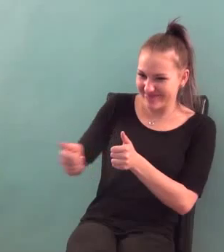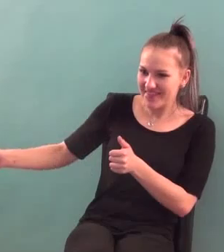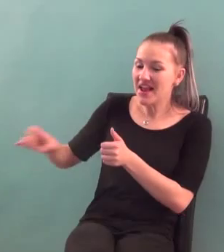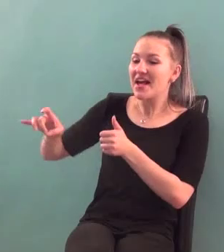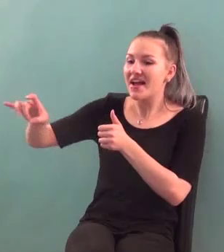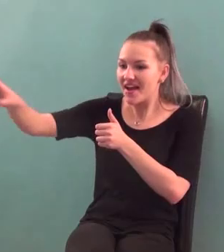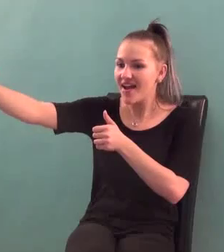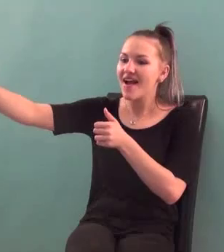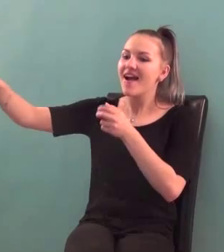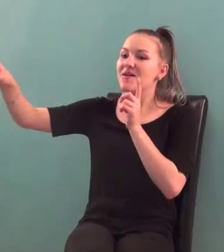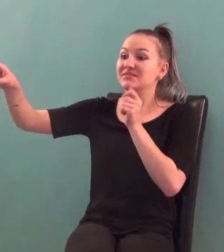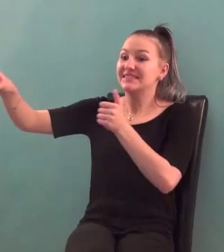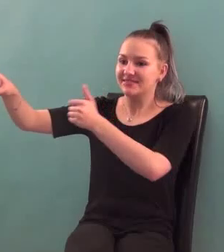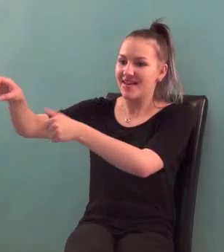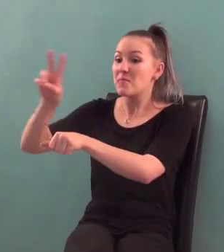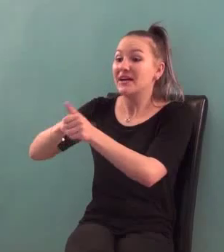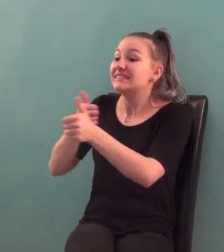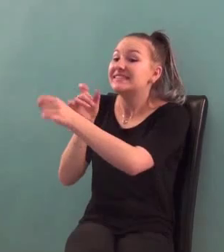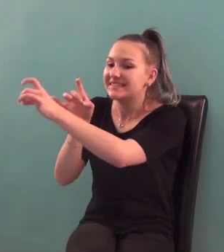Mężczyzna odbiega, chłopiec biegnie za nim, a za nimi biegnie policjant.